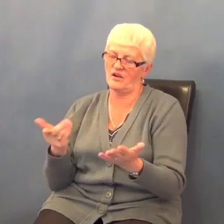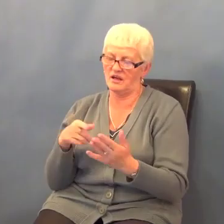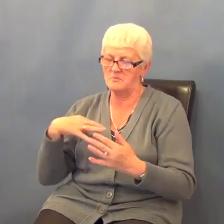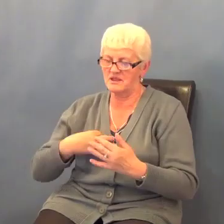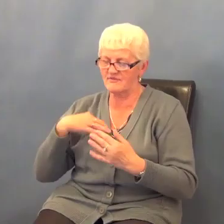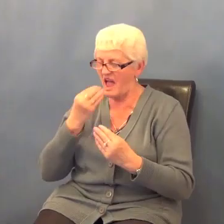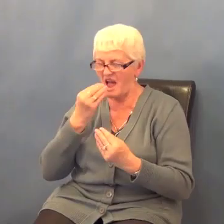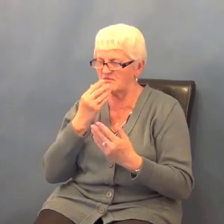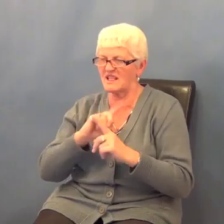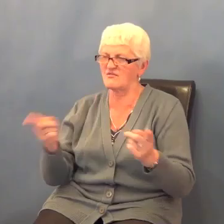Nie wolno jeść prywatnym jedzeniem.